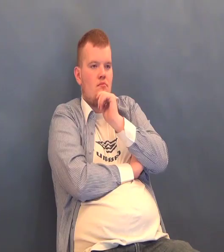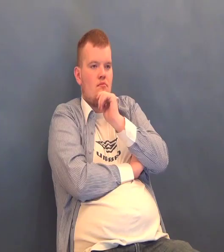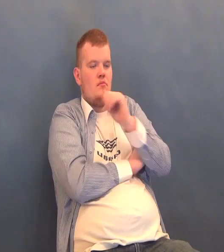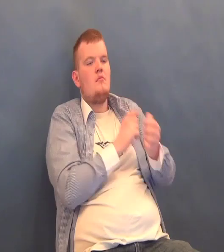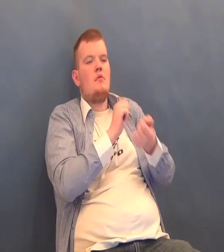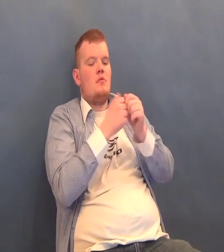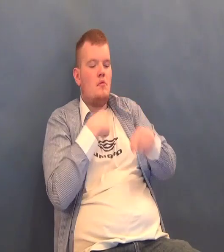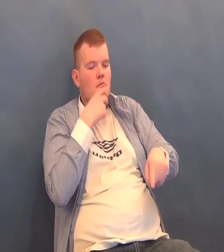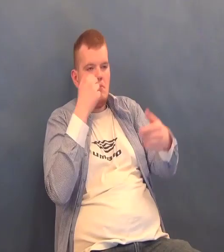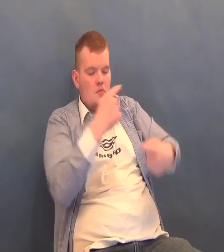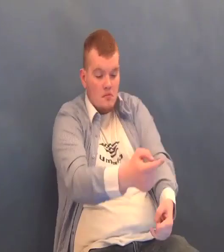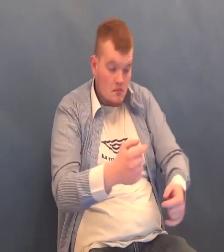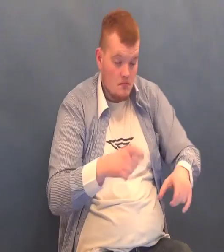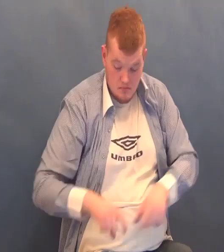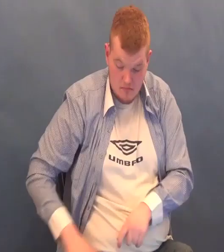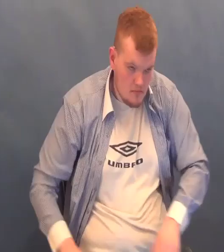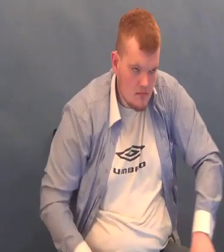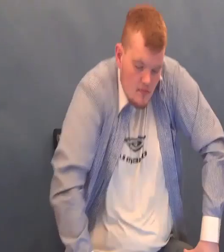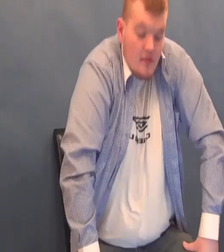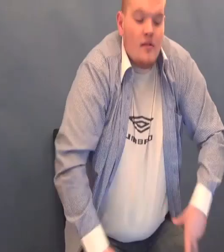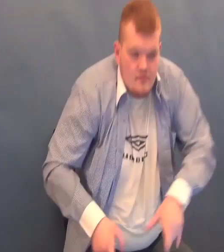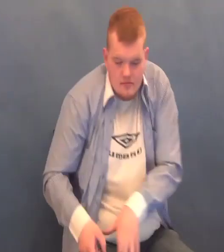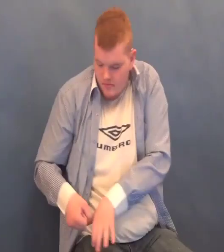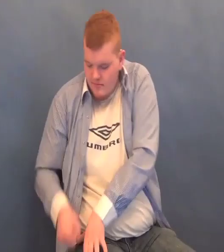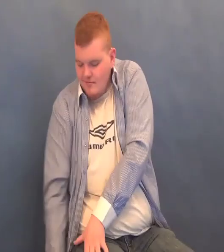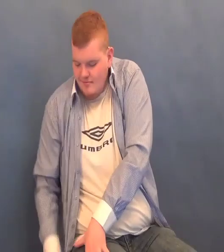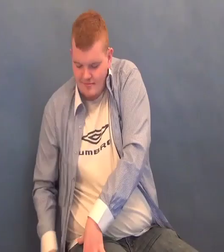Albo, jak widzę, to może oznaczać piłowanie ławki, ale po prawej stronie.